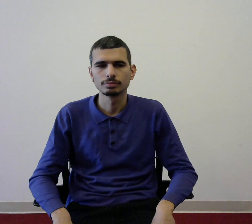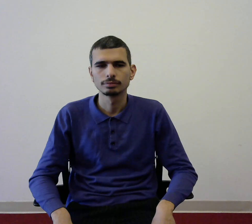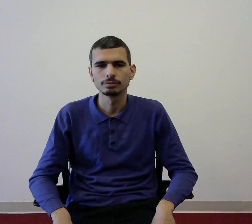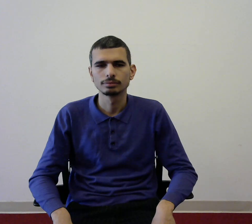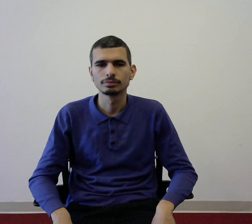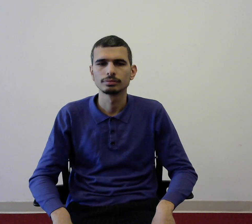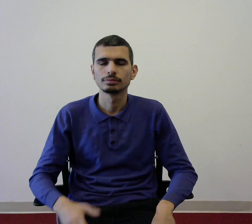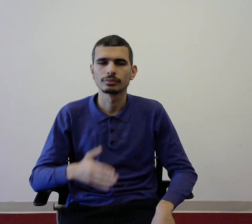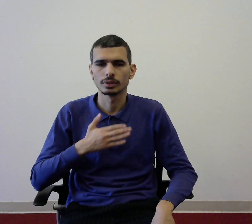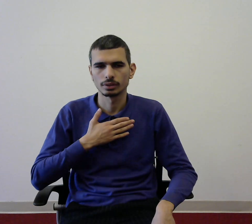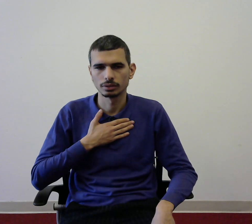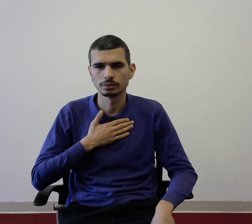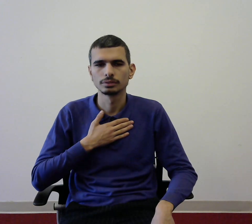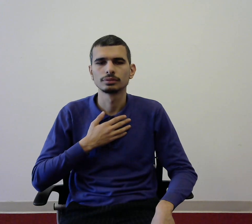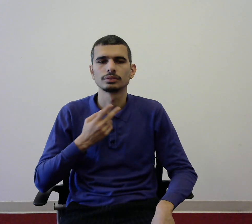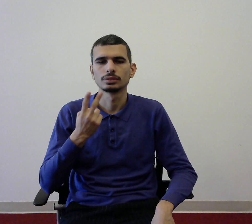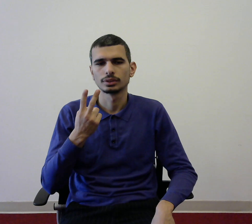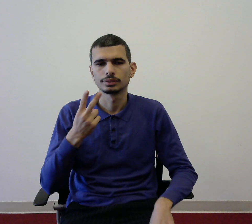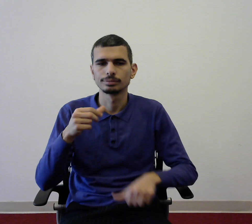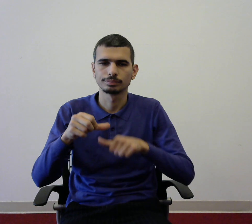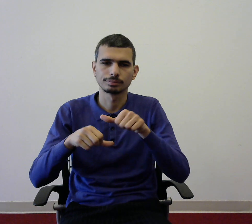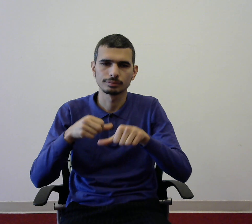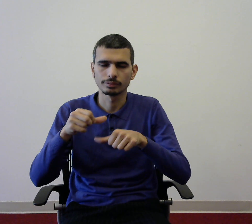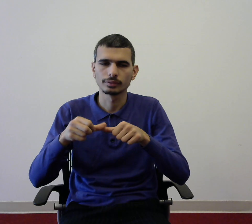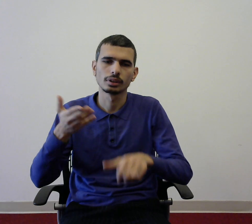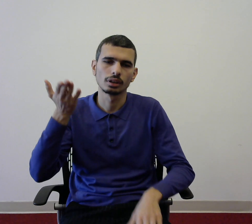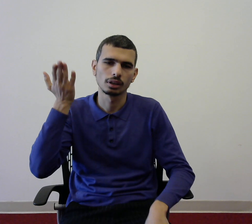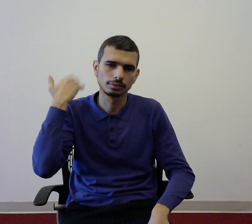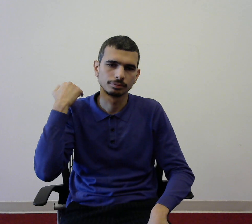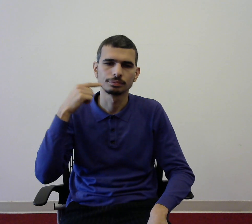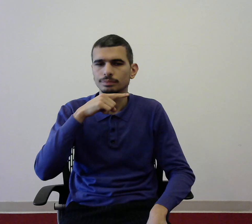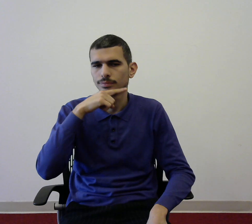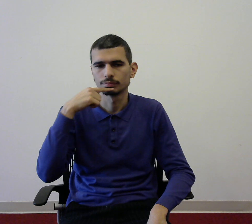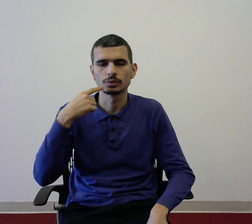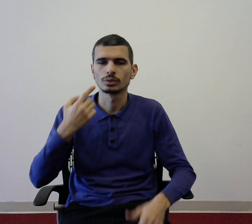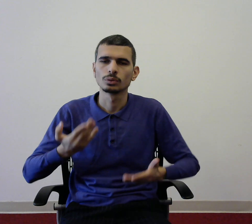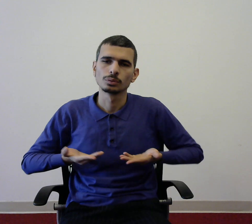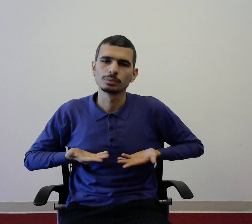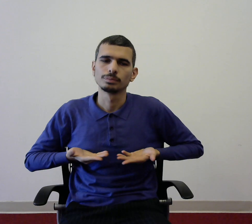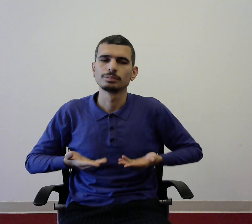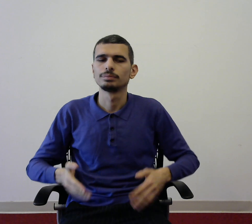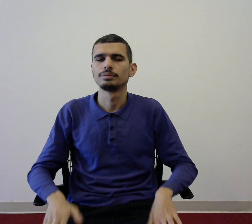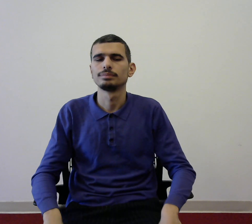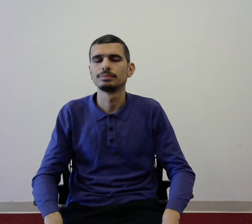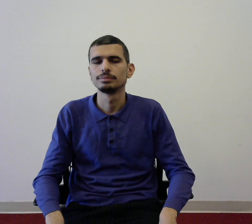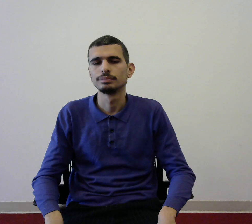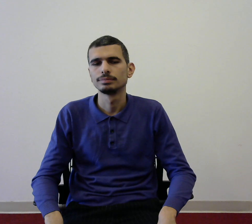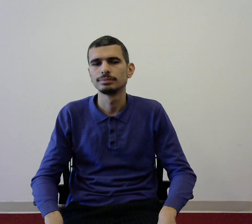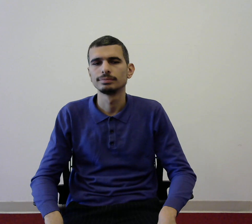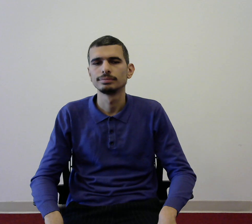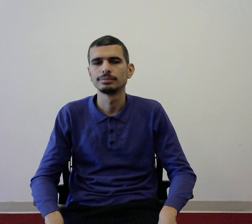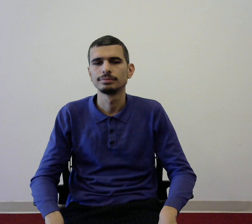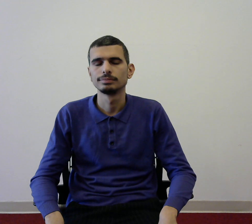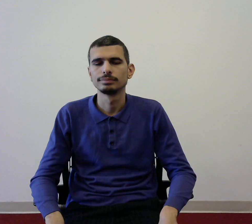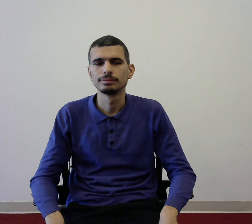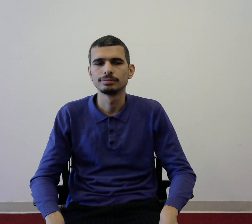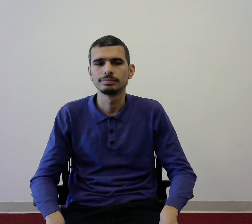Mən iki il öncə Rusiyada yaşayırdım